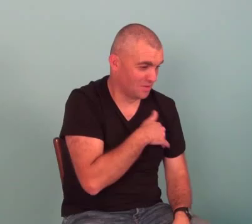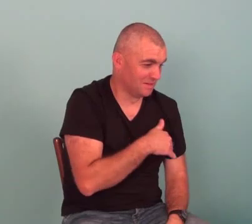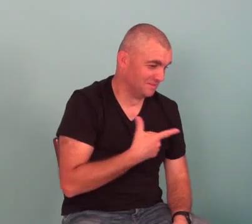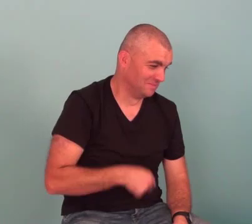Aha.